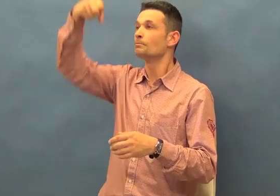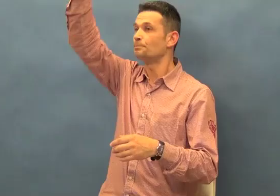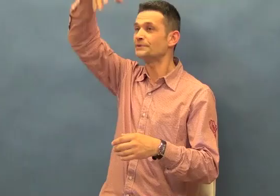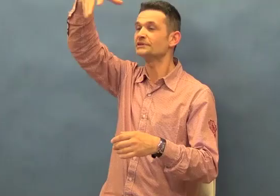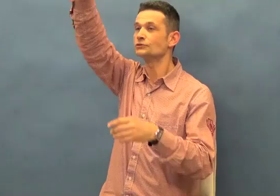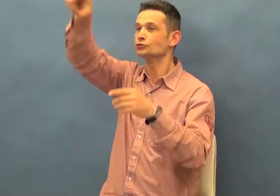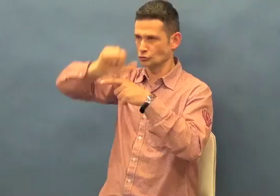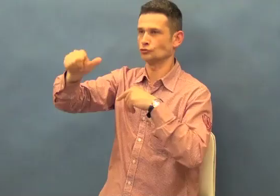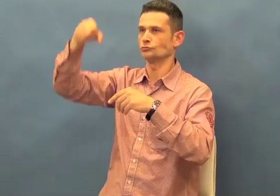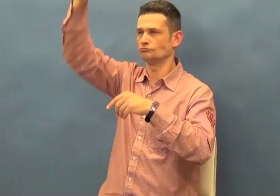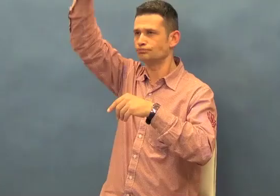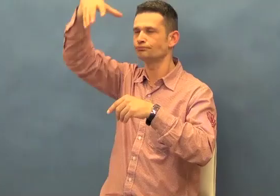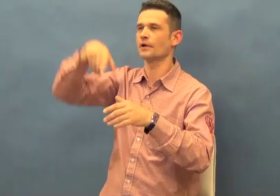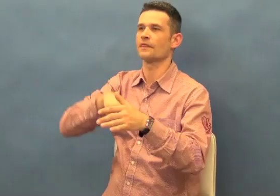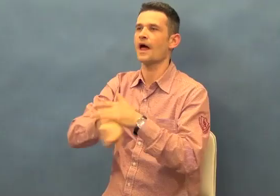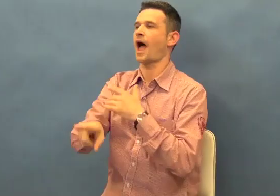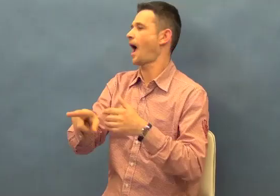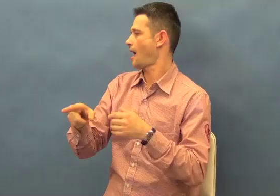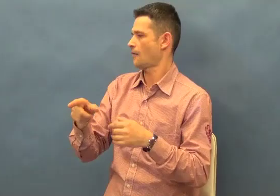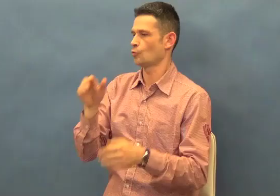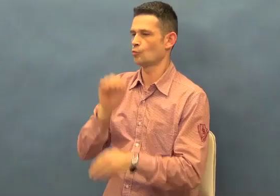Są prysznice dla...